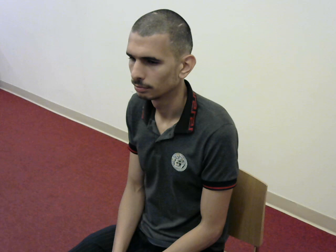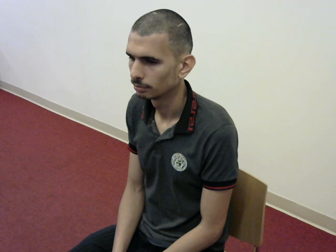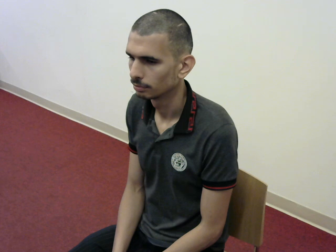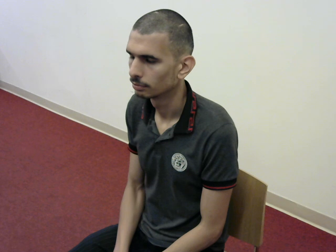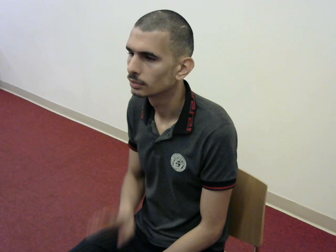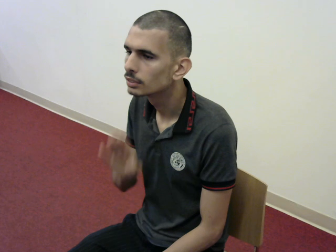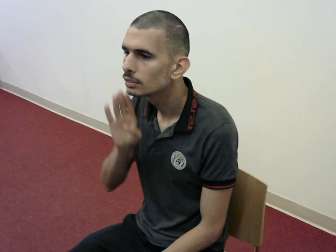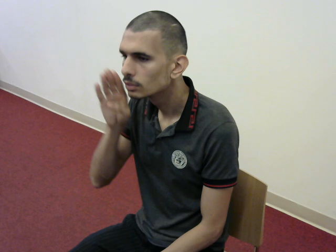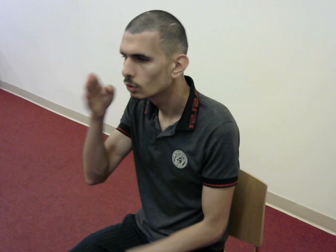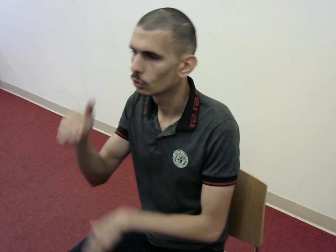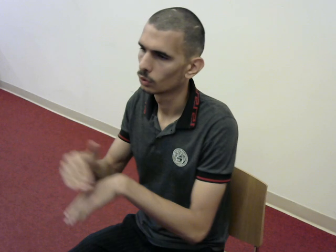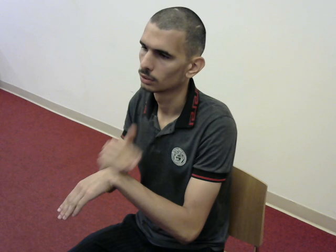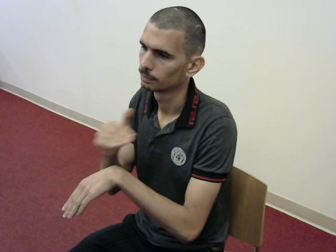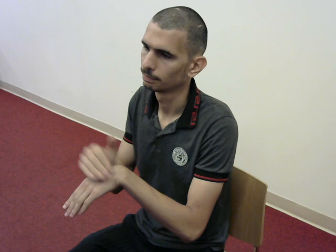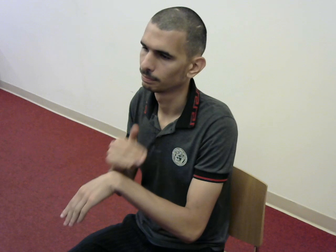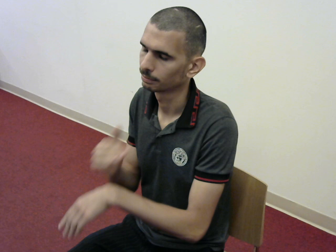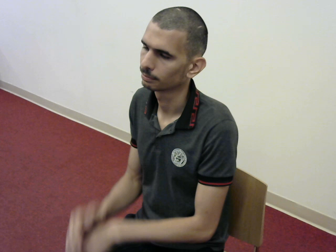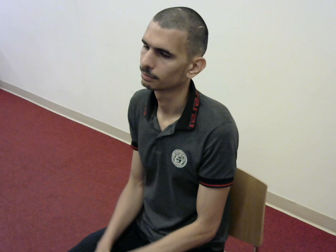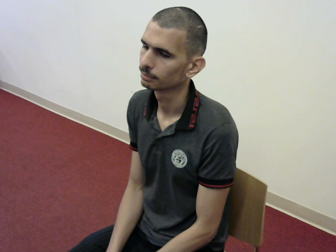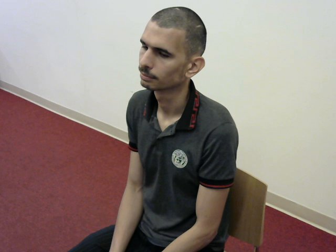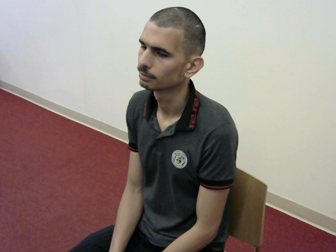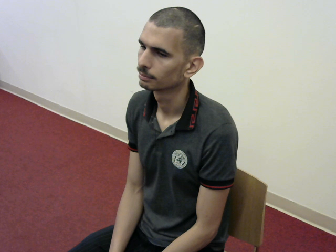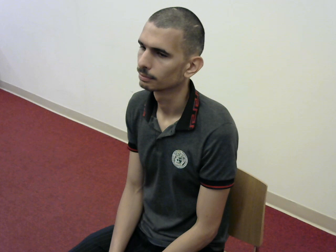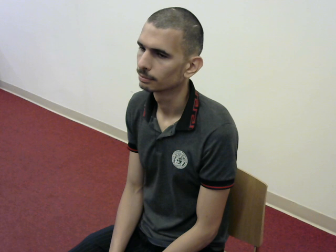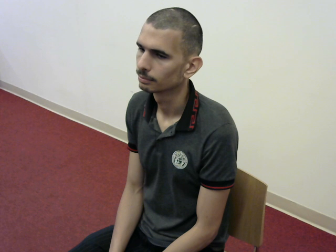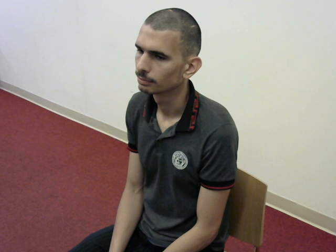Sabahınız xeyir